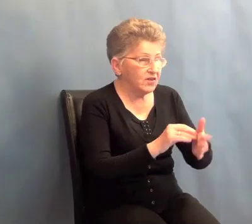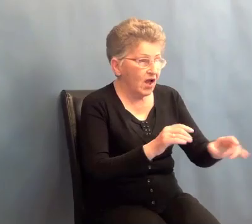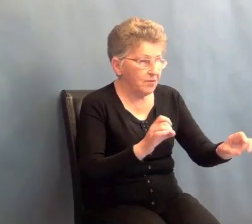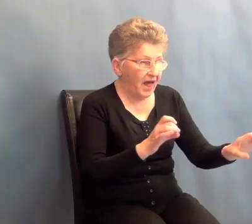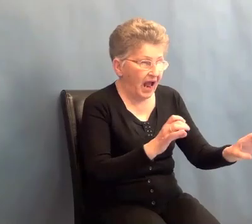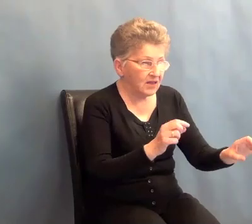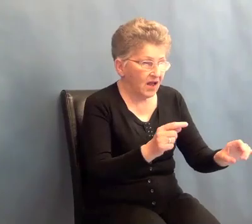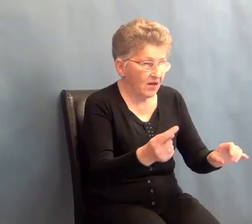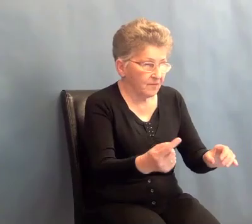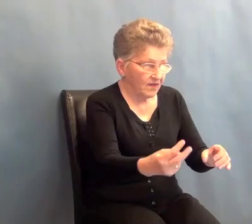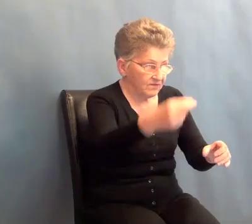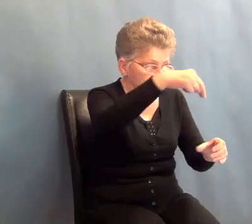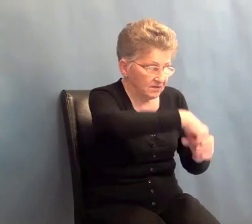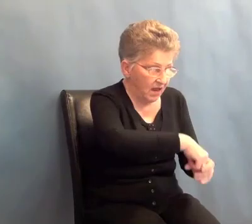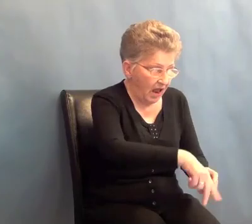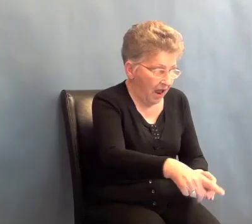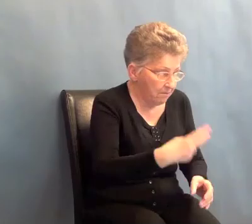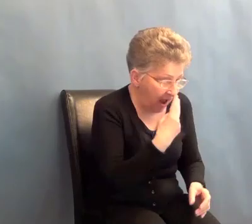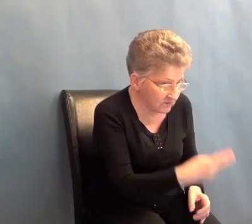Na przykład biegł, wszedł w coś.